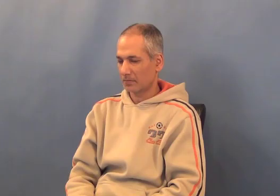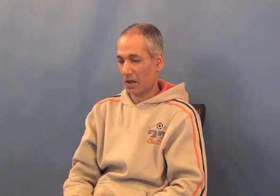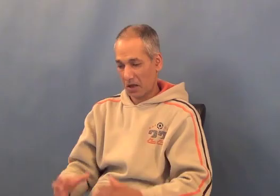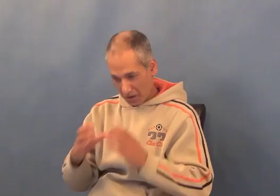Hamburger?